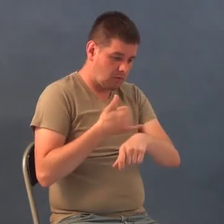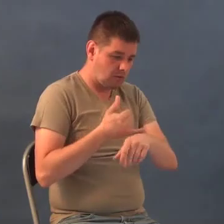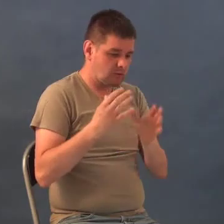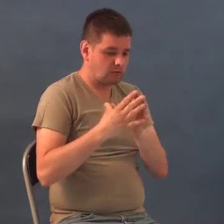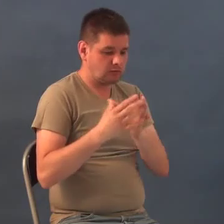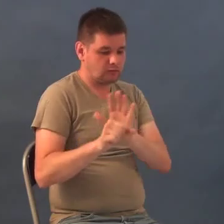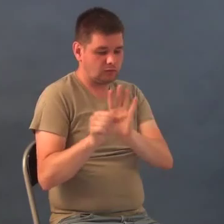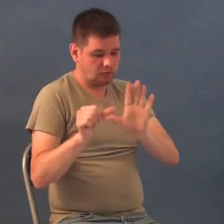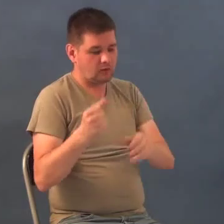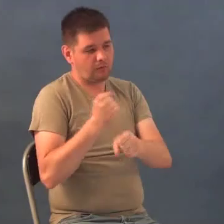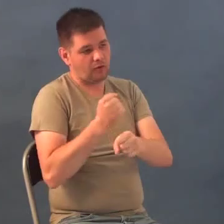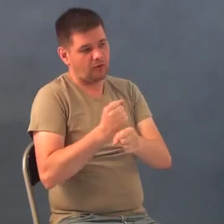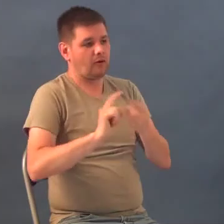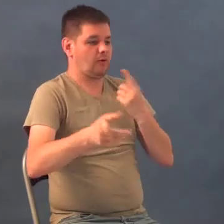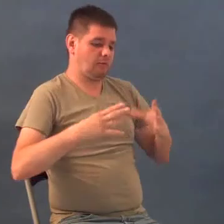W sobotę i niedzielę mam wolne.